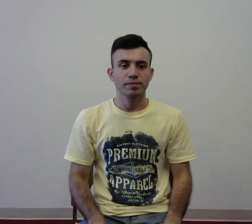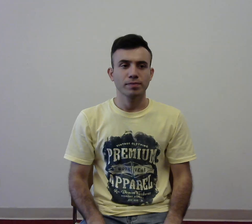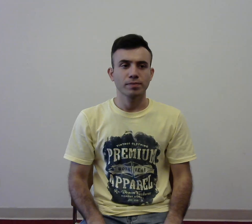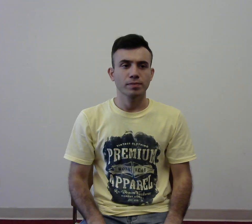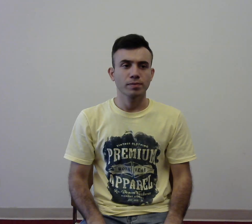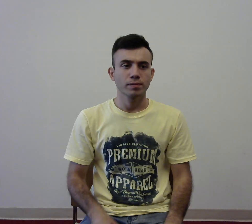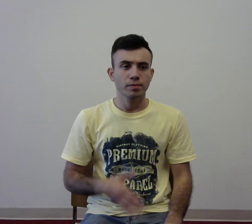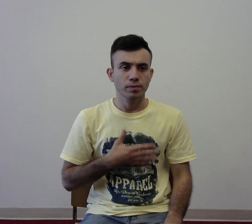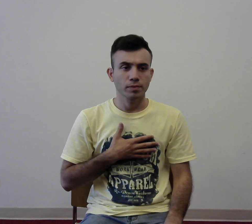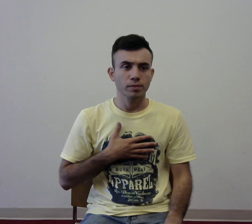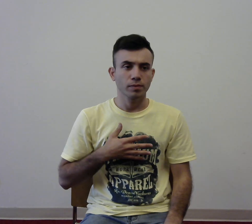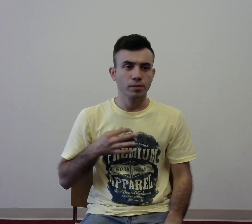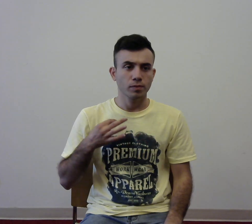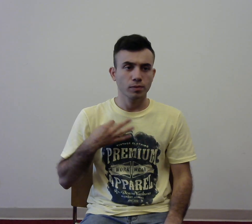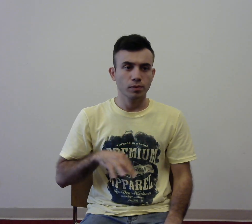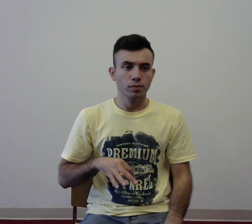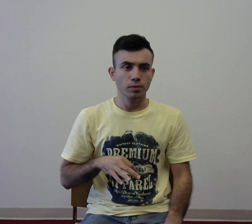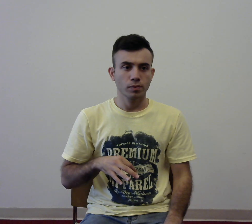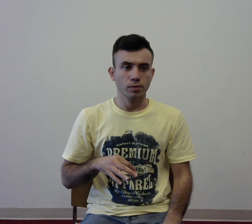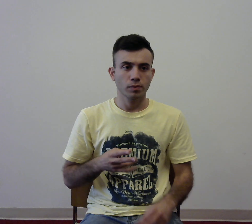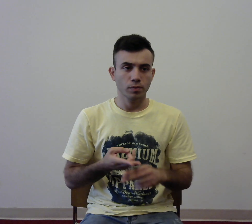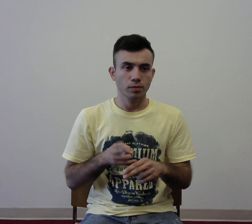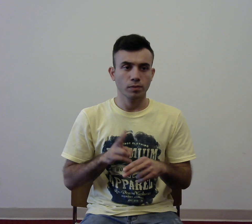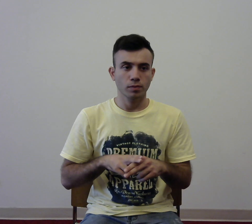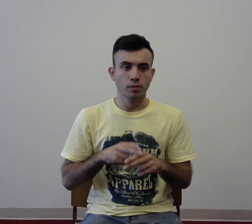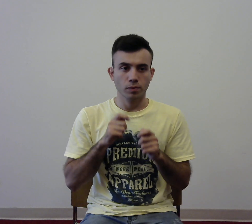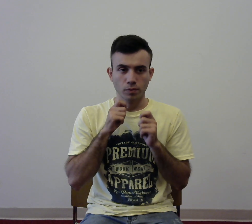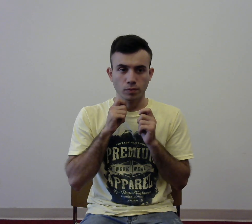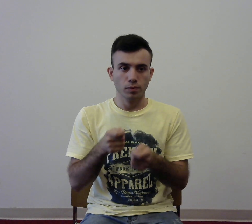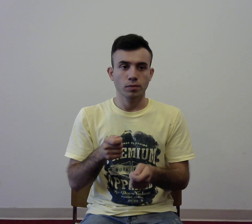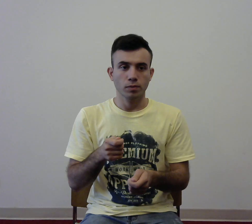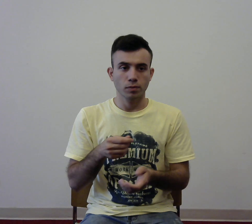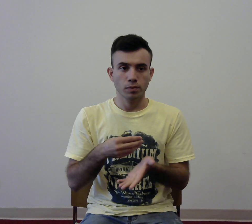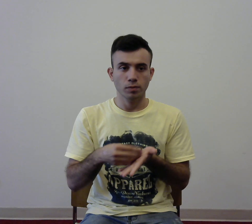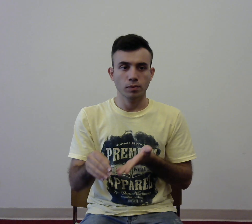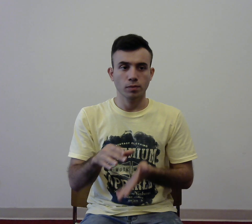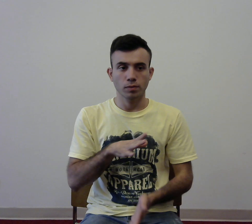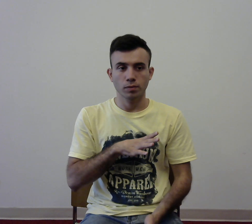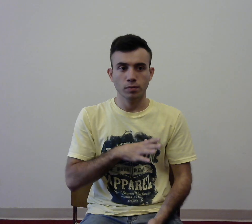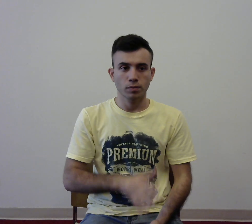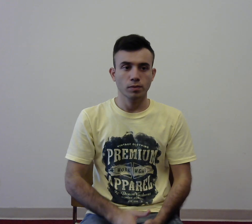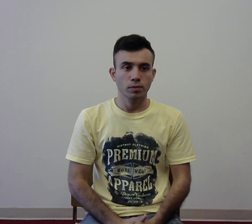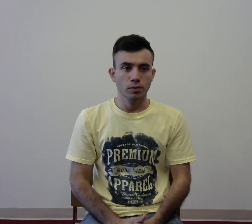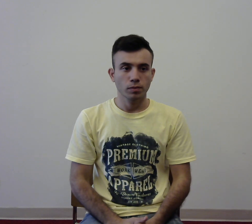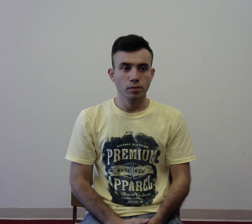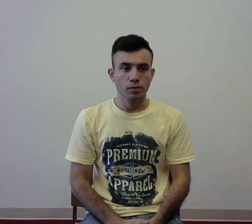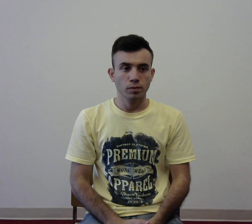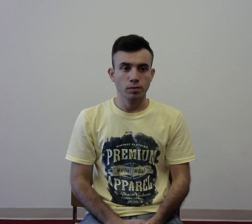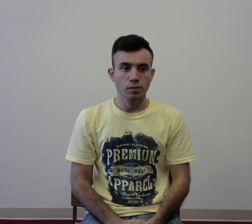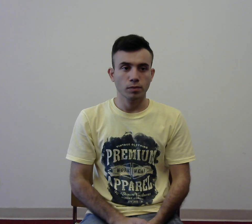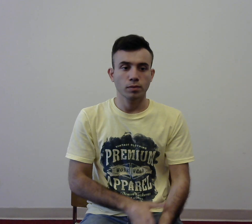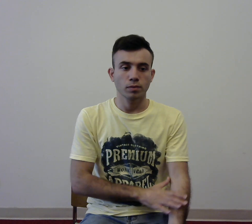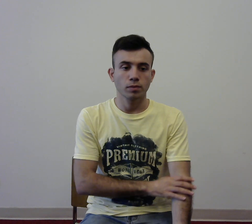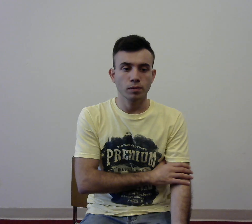Mən oğlum üçün hədiyyə almışam